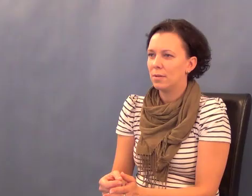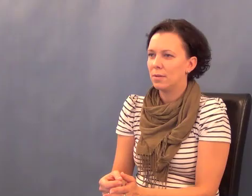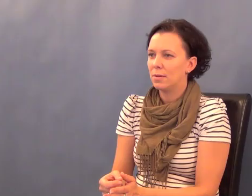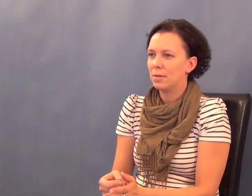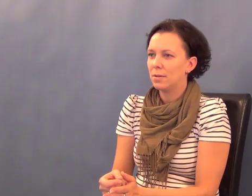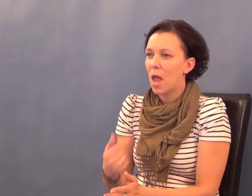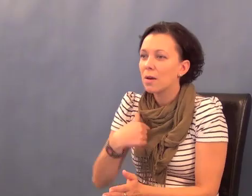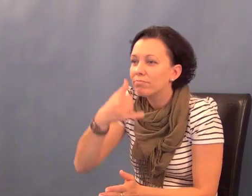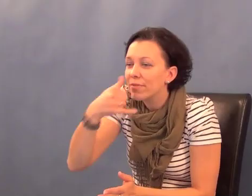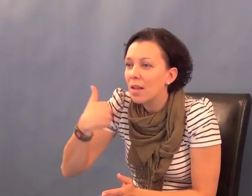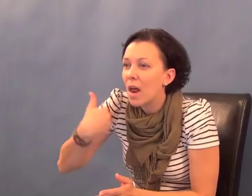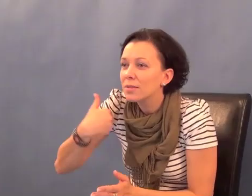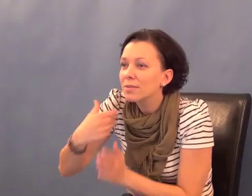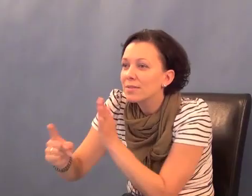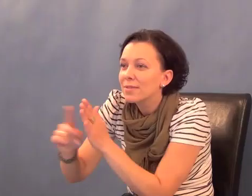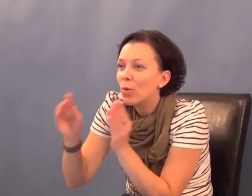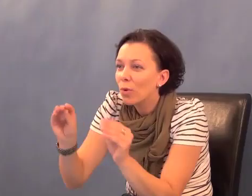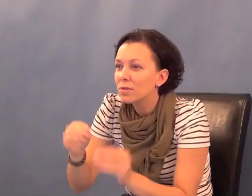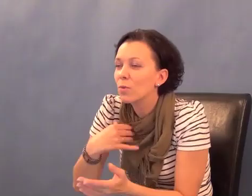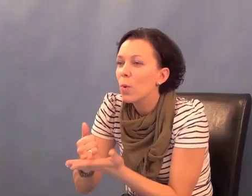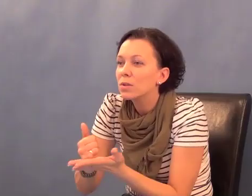Ja nie mogę, na angielski chodzę, na kurs.